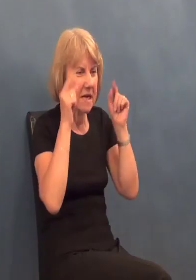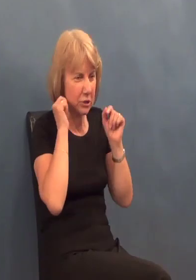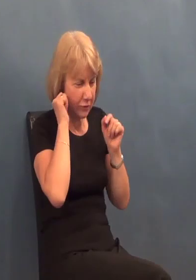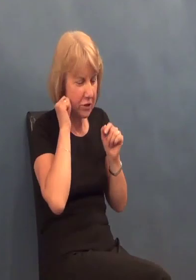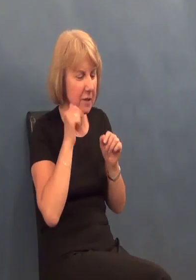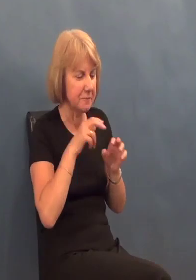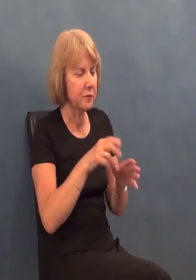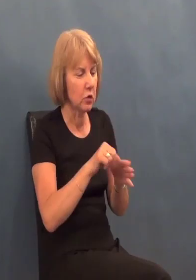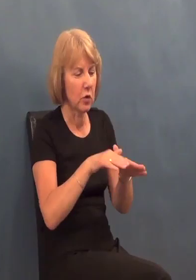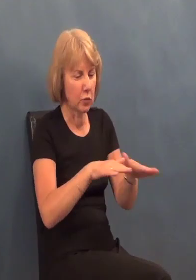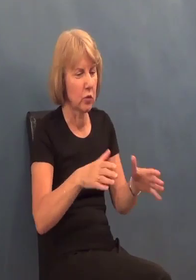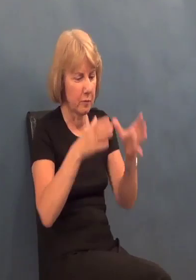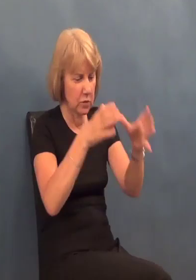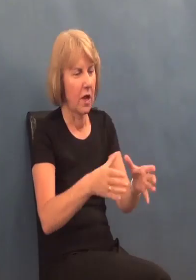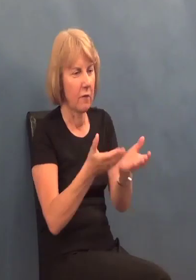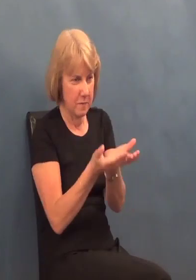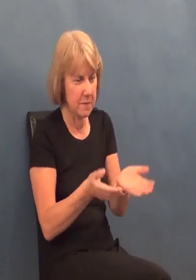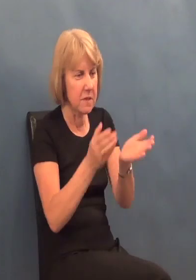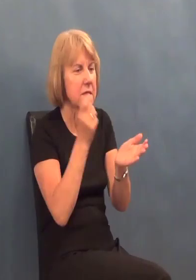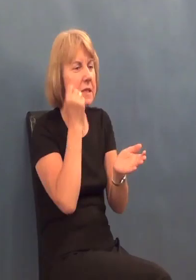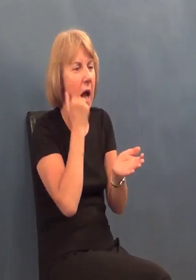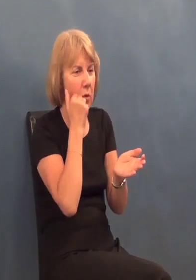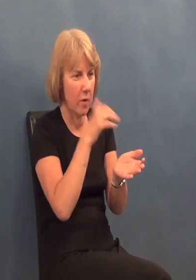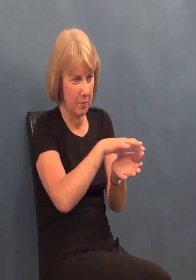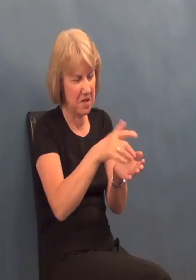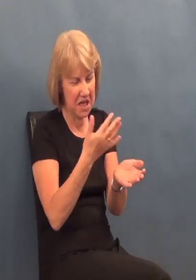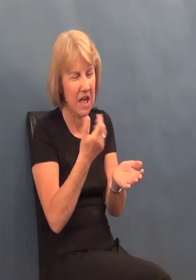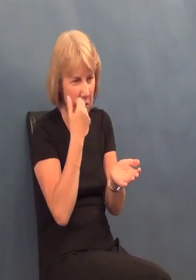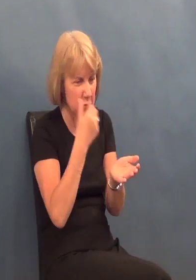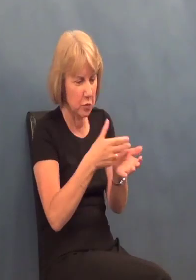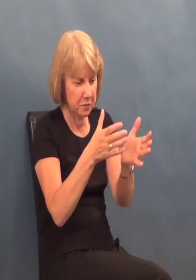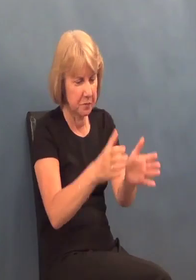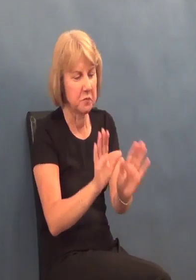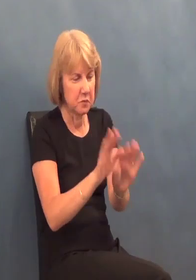Dziewczynka Myszka Miki podchodzi do stołu i stawia na nim miskę z jabłkami, kilkoma jabłkami.